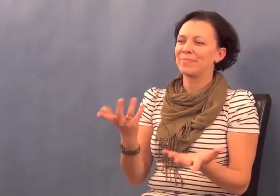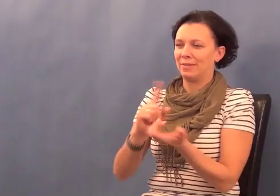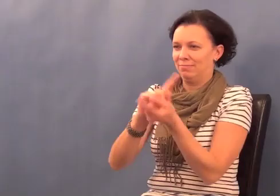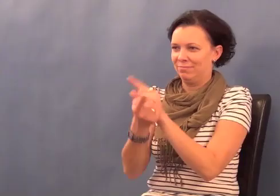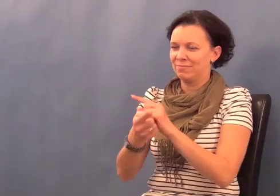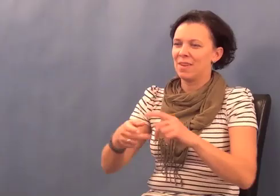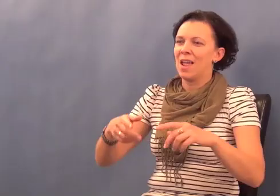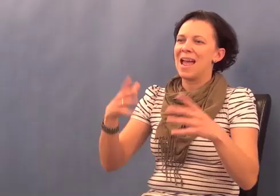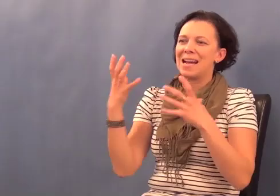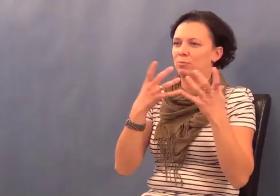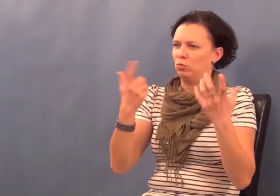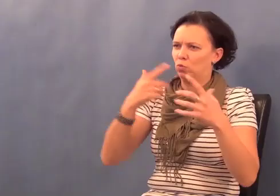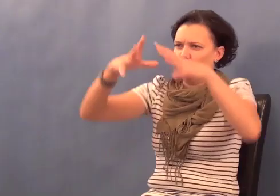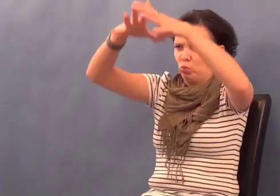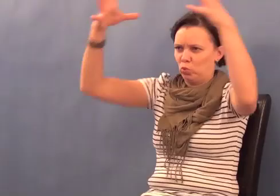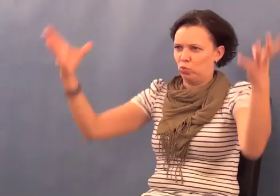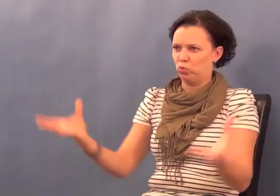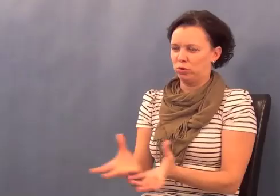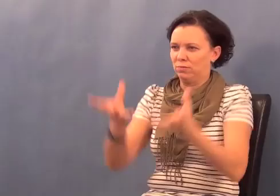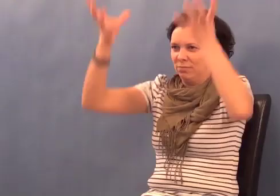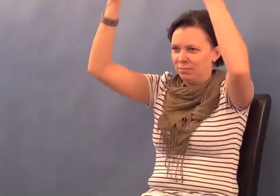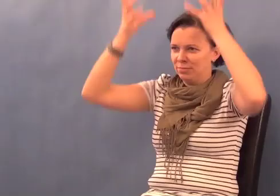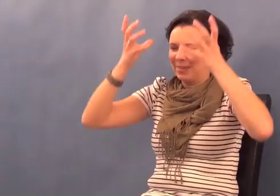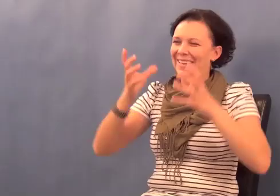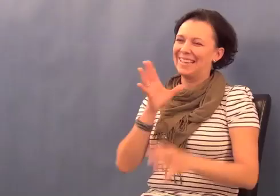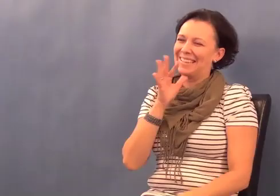Następuje zmiana na arbuza, bardzo duży okrągły arbuz stawia sobie na głowie.